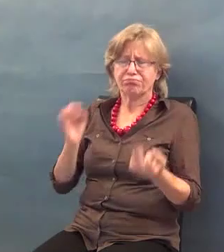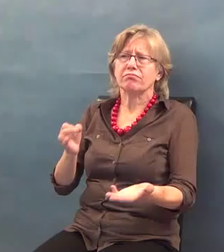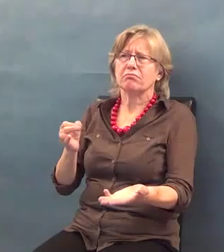Dobrze.